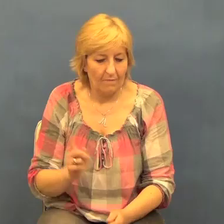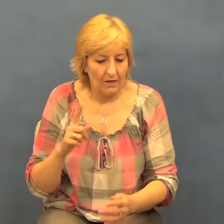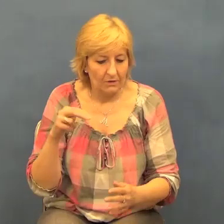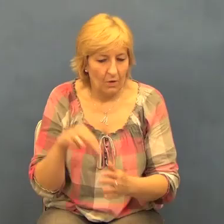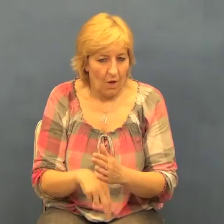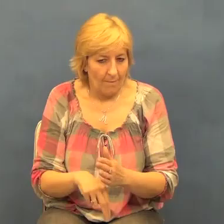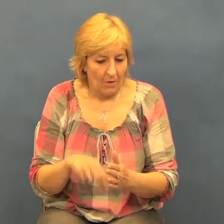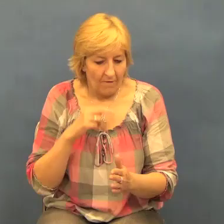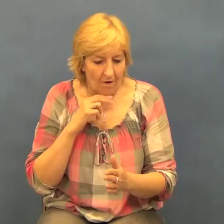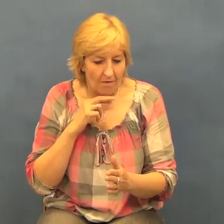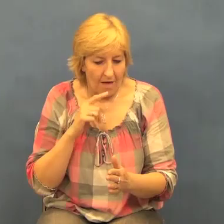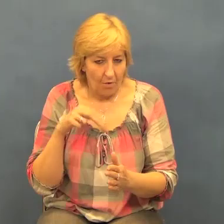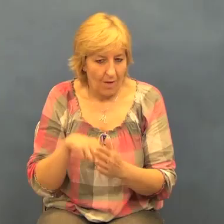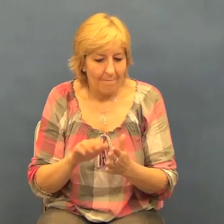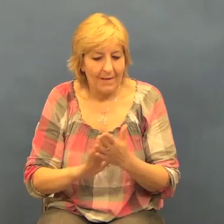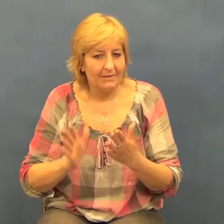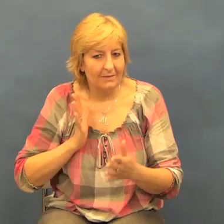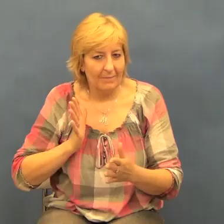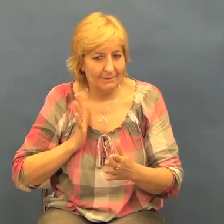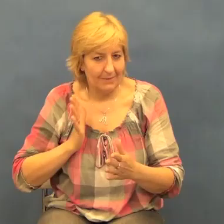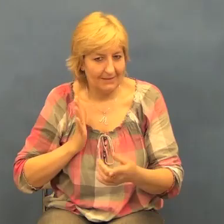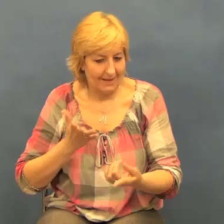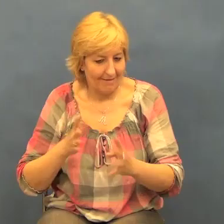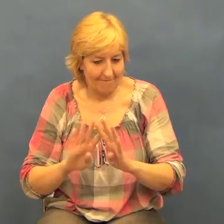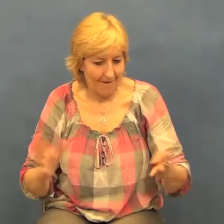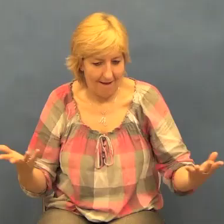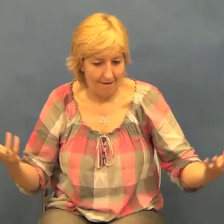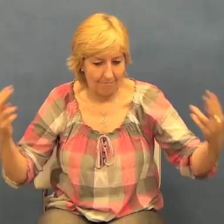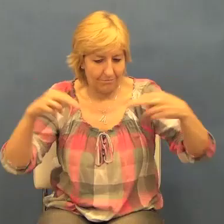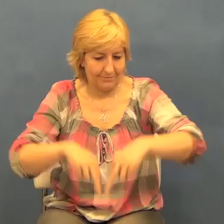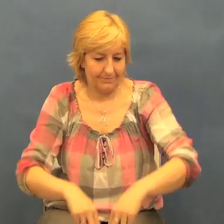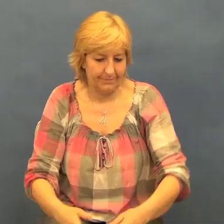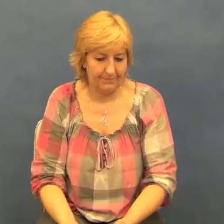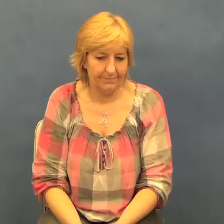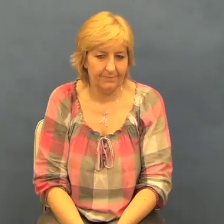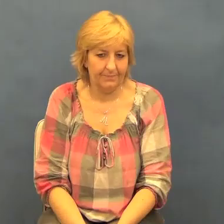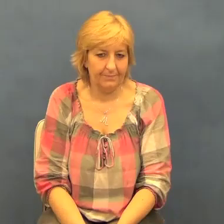Uwaga, można się utopić w wodzie, ponieważ nie ma żadnego zabezpieczenia, więc łatwo się utopić.